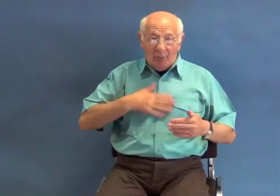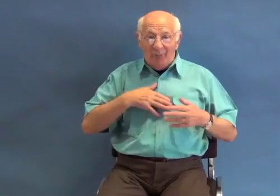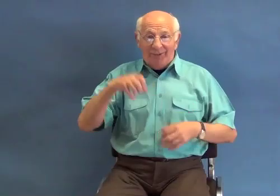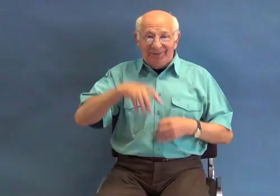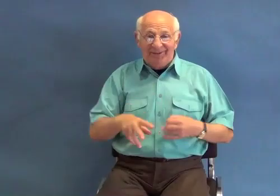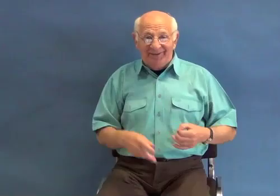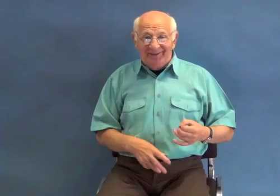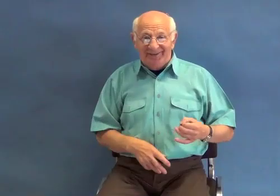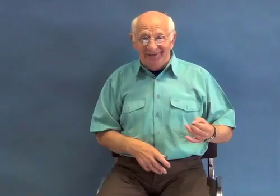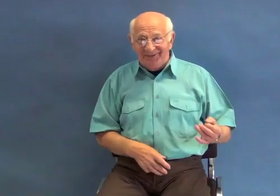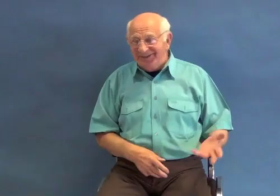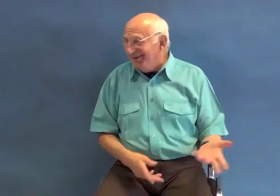I wykąpać się.